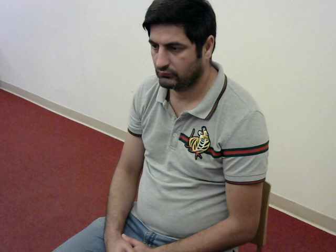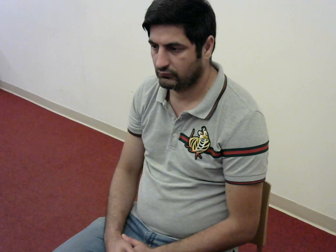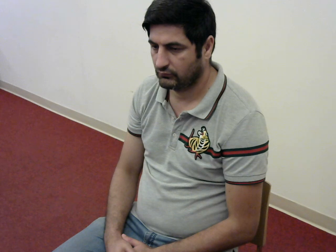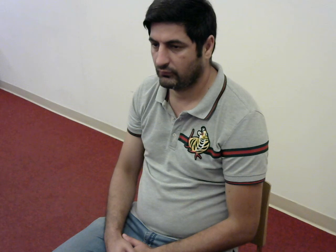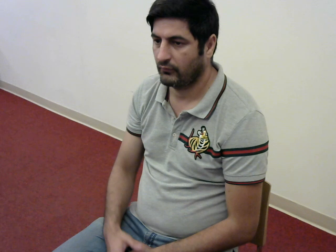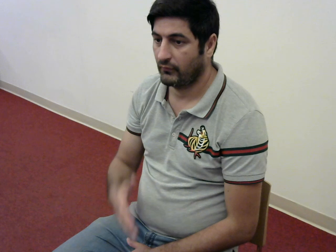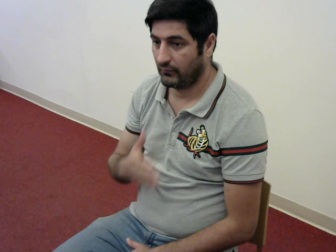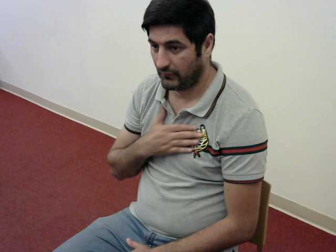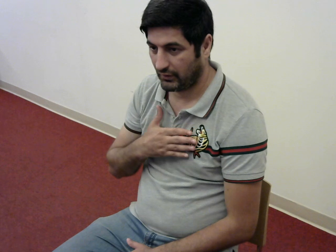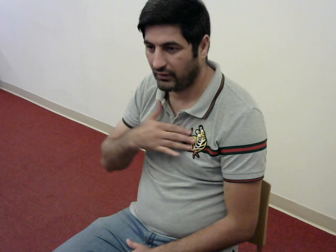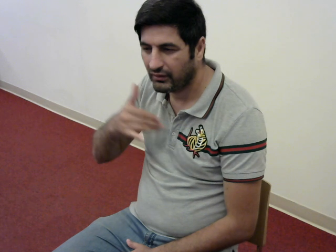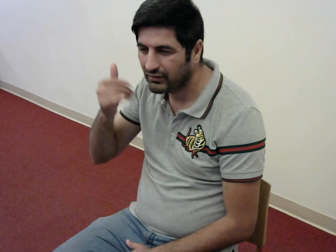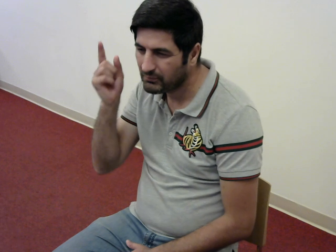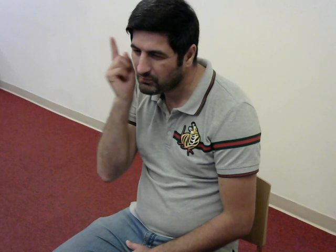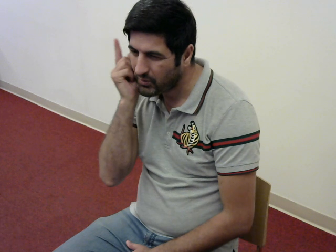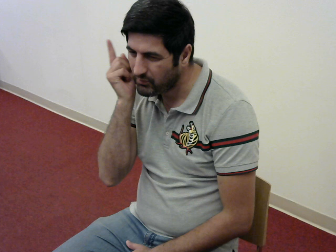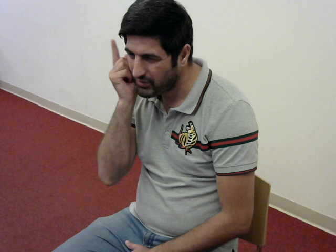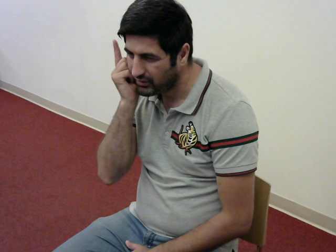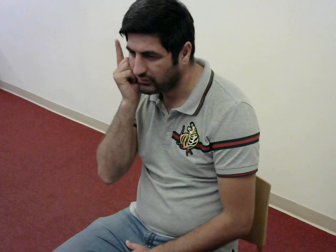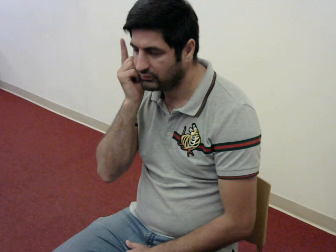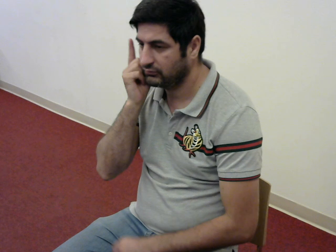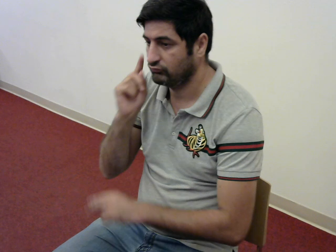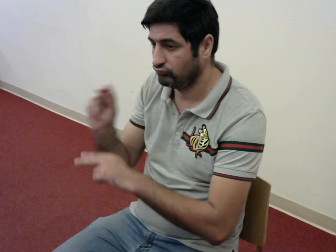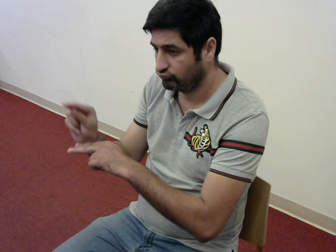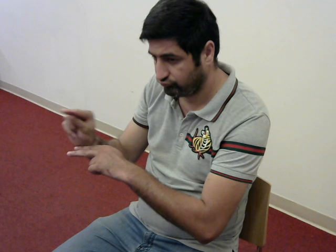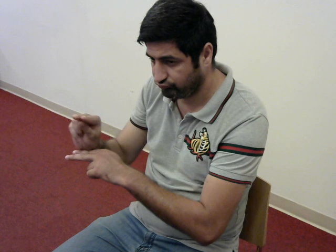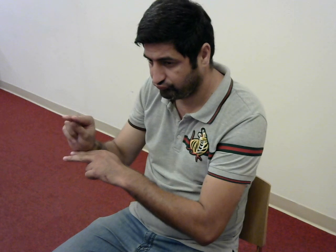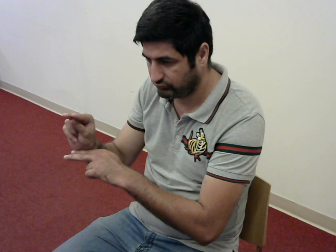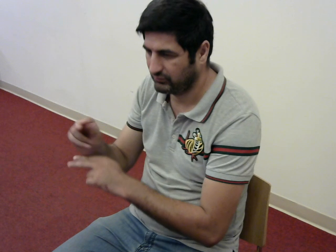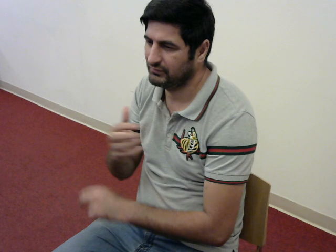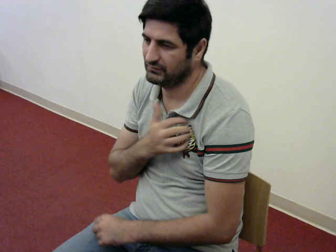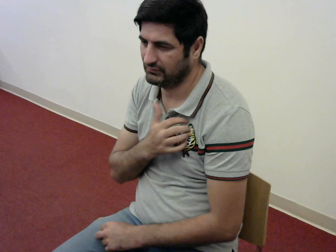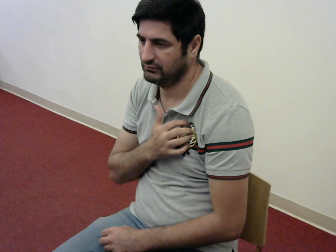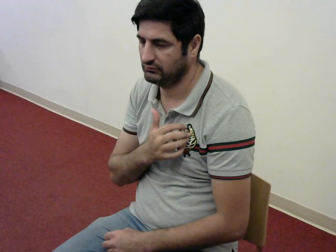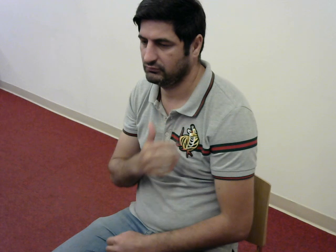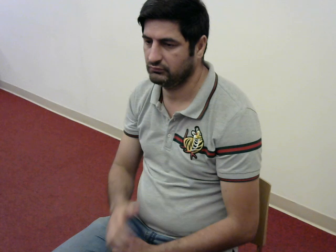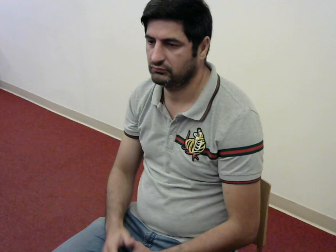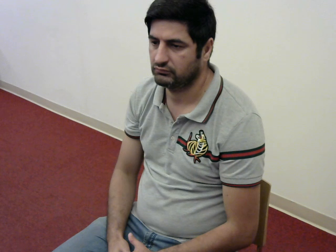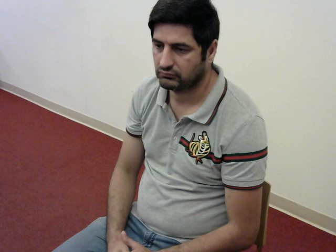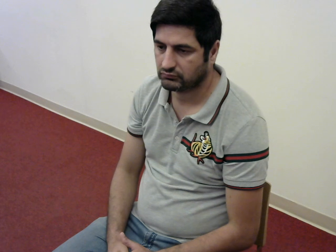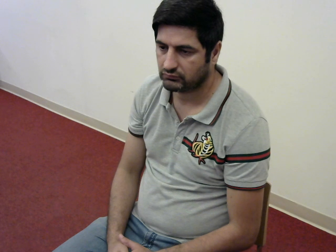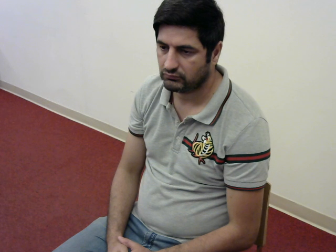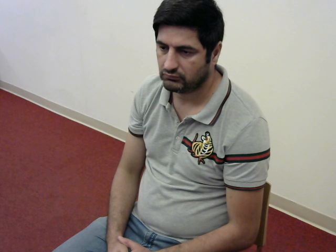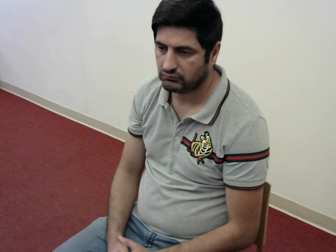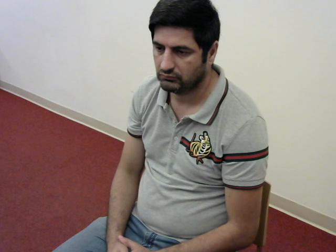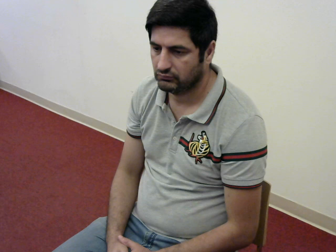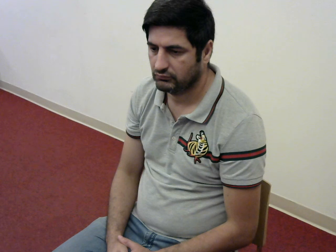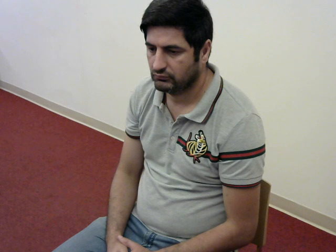Mən telefonu təmir etdirmək istəyirəm